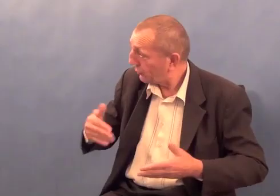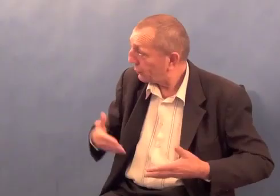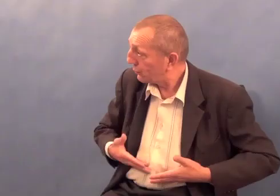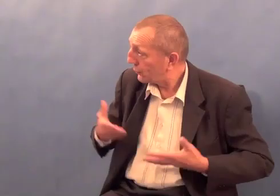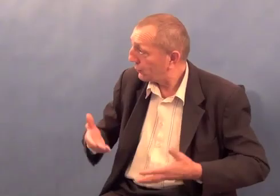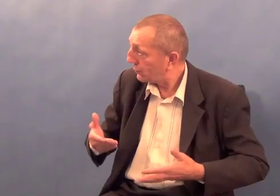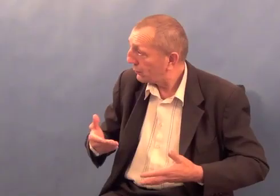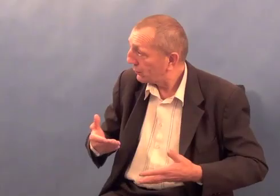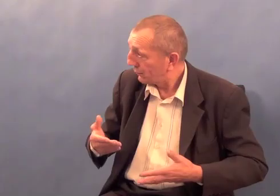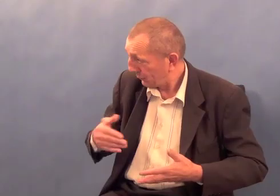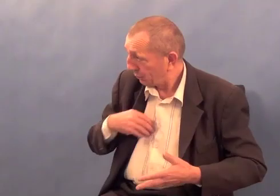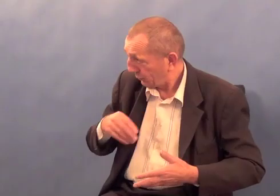Urodziny... można?